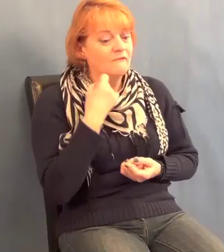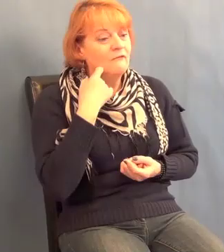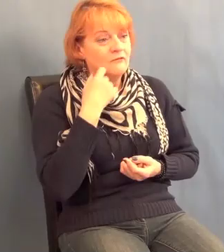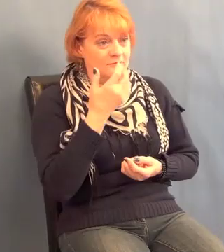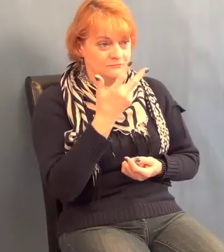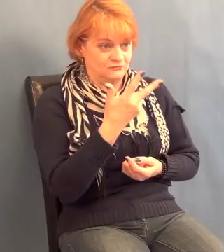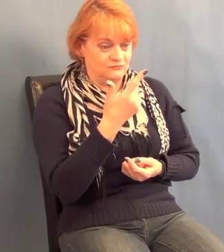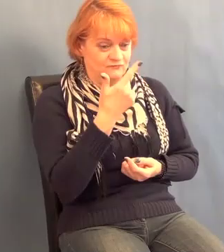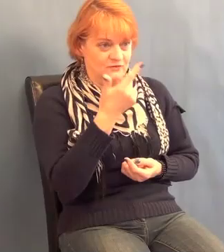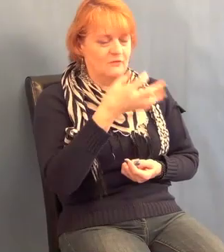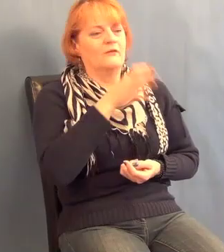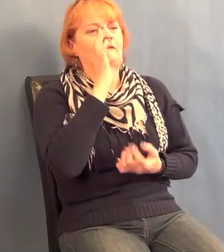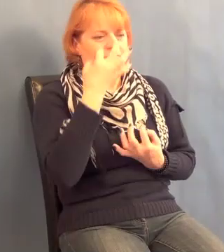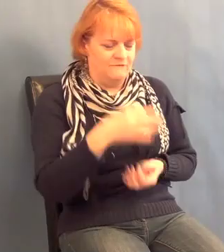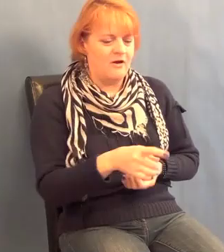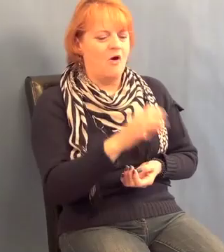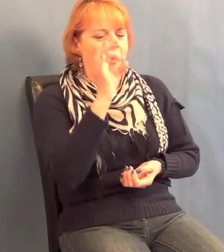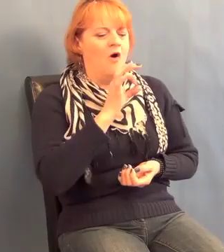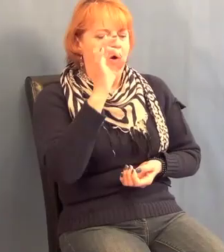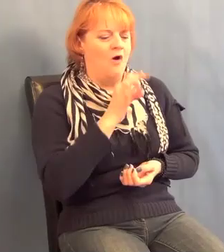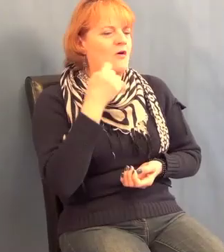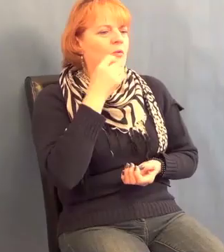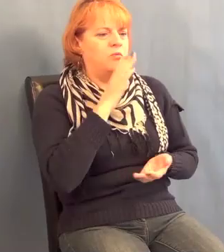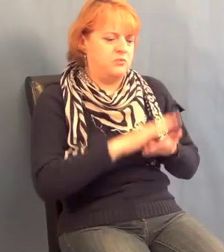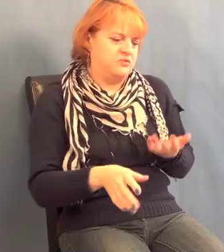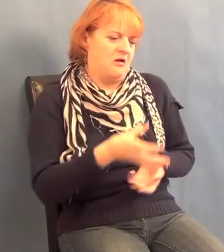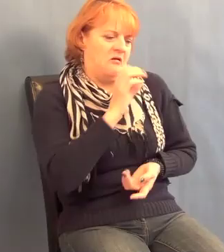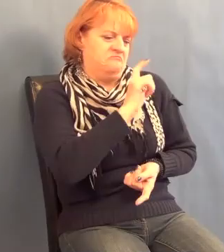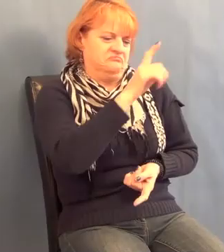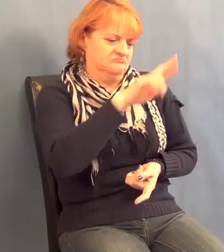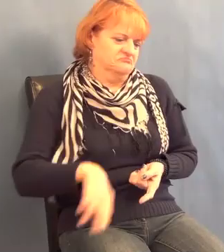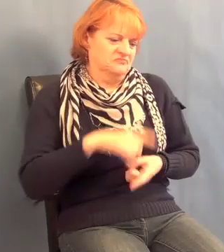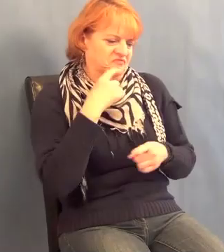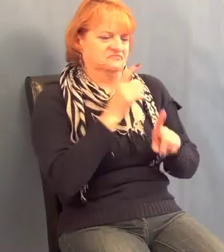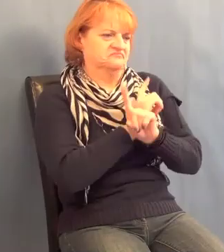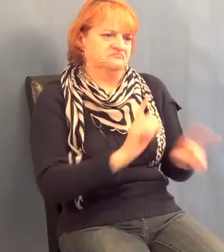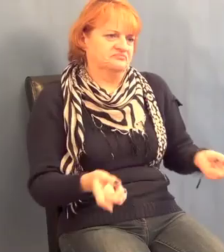Dziwne, wolno wypić dwa lub trzy kieliszki, a bez procentów nie wolno, pokazuje to czerwony pasek, który przekreśla znak.